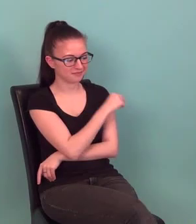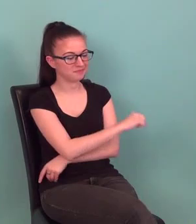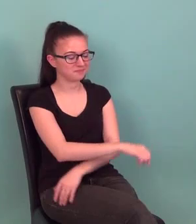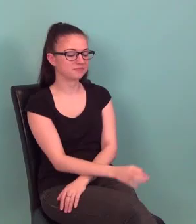Aha.